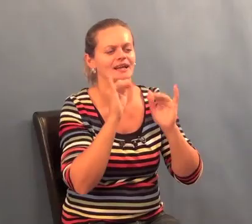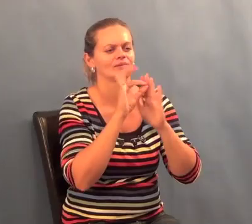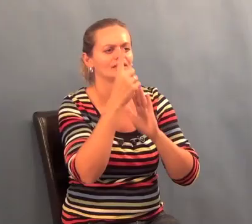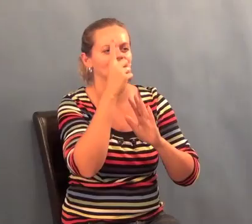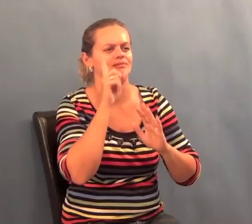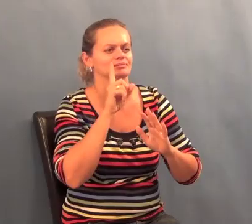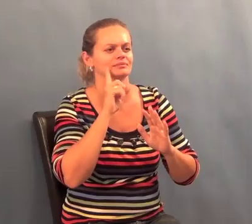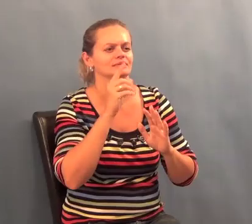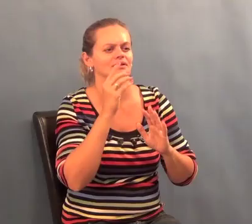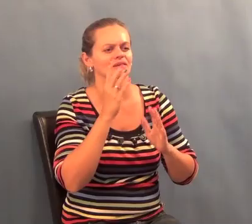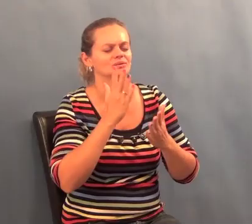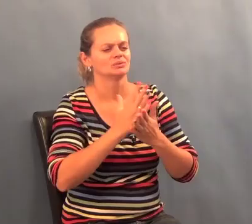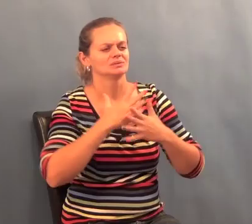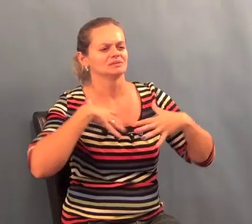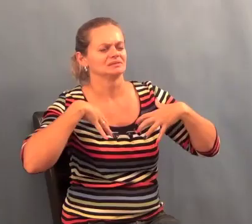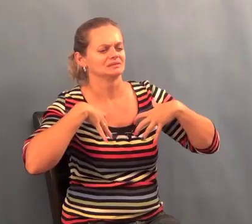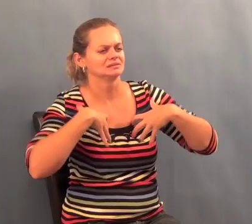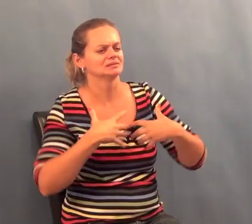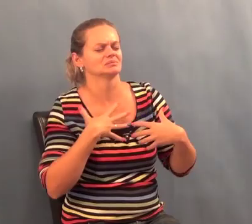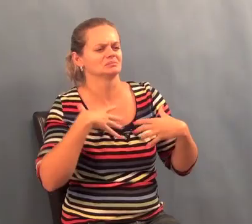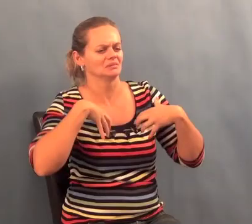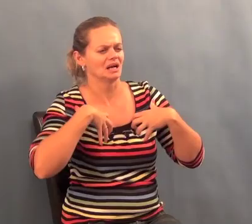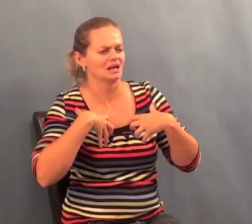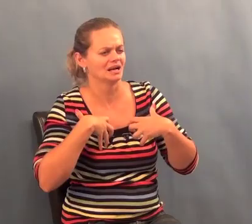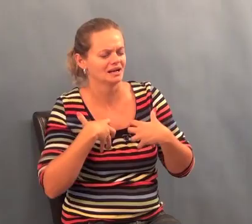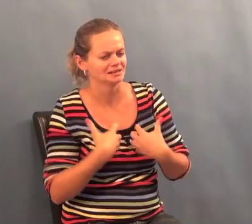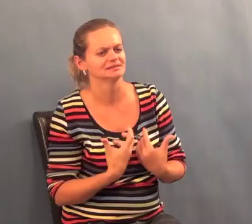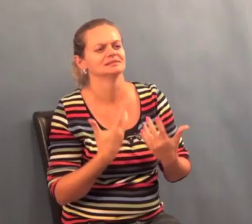Akurat jeden chłopak poczuł się zmęczony.